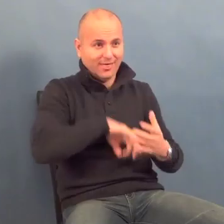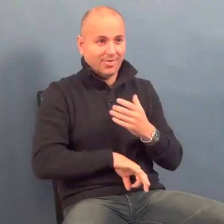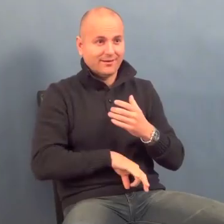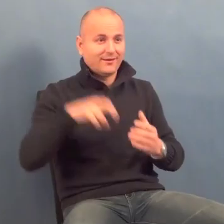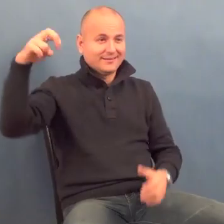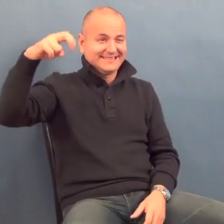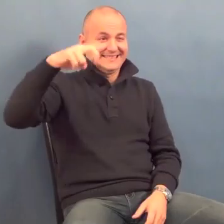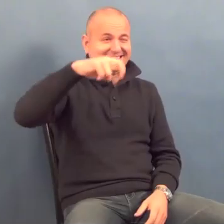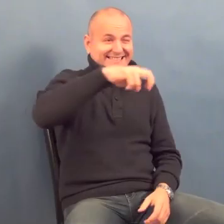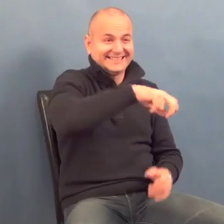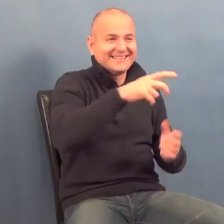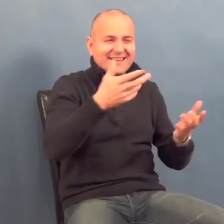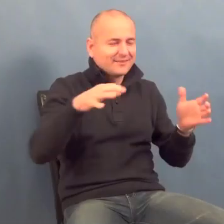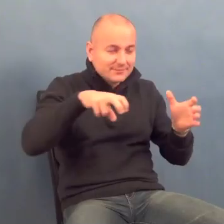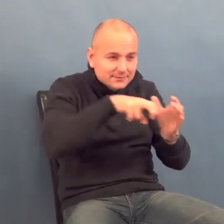Wypada z rynny i turla się po chodniku.